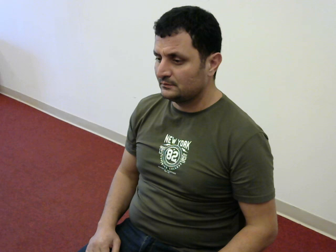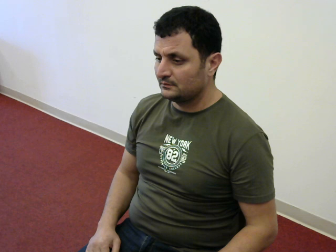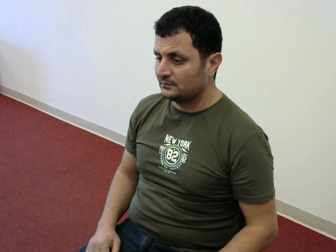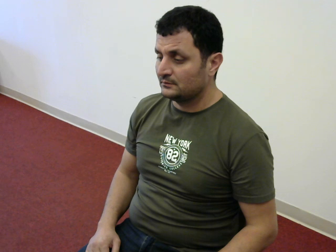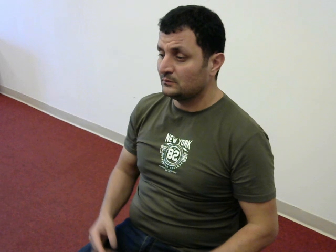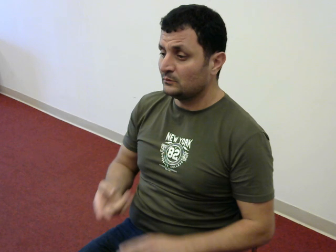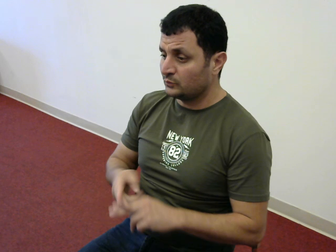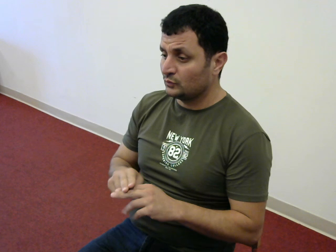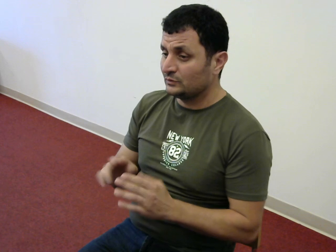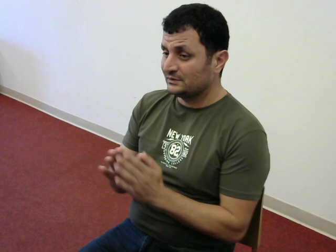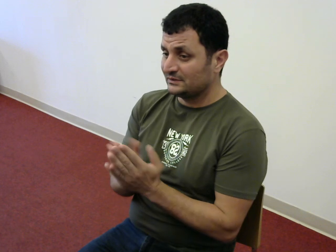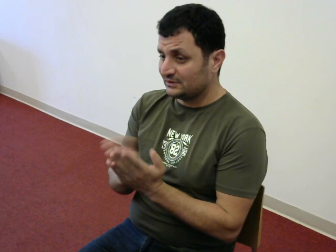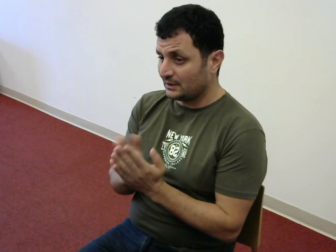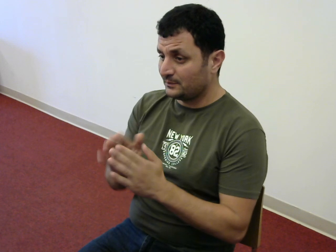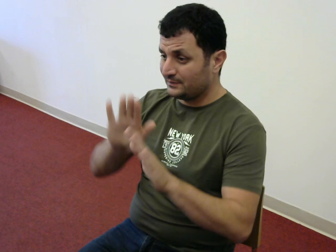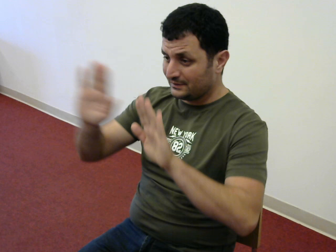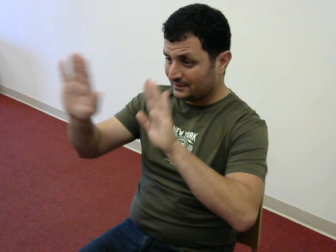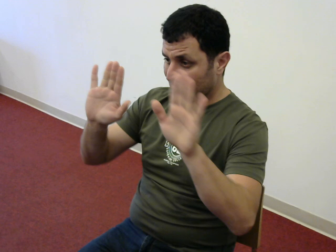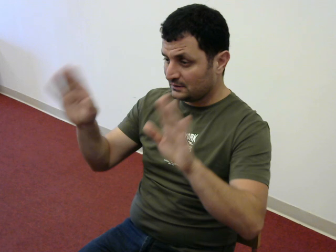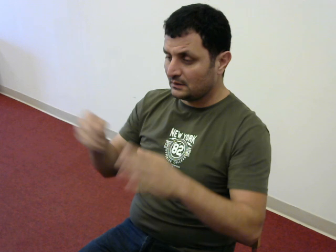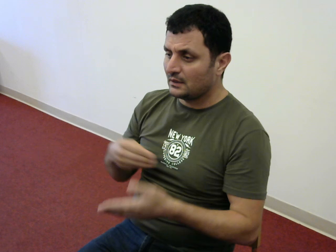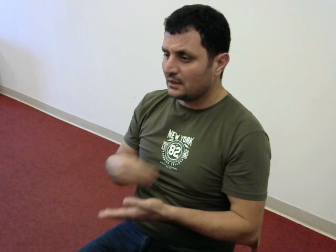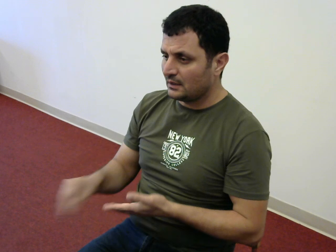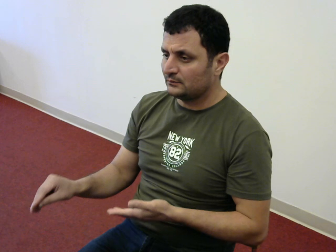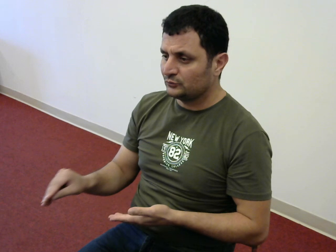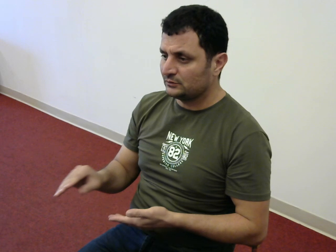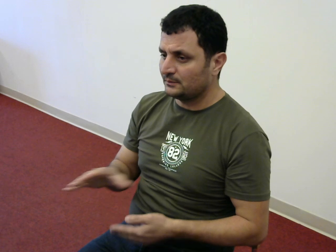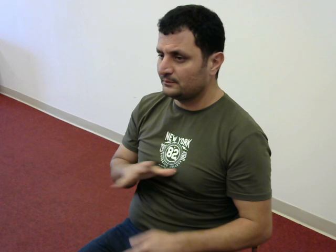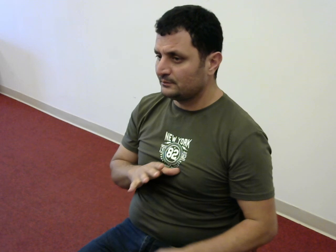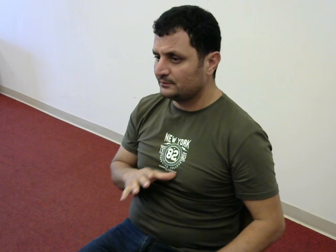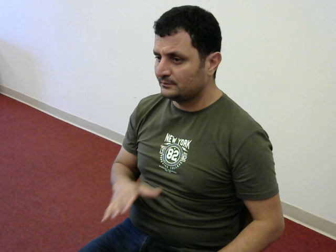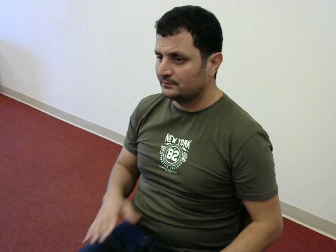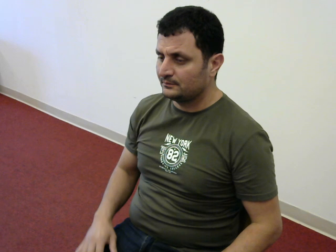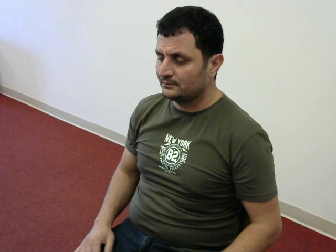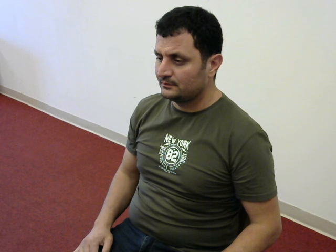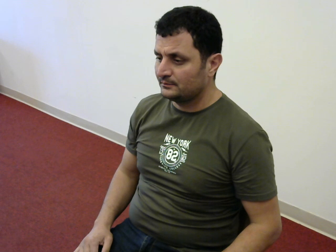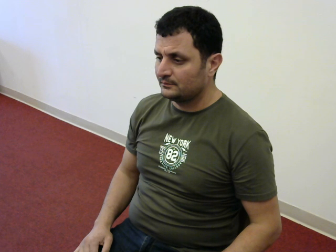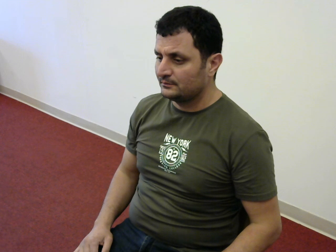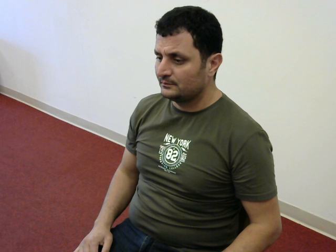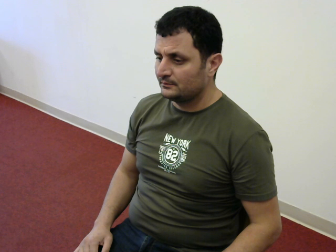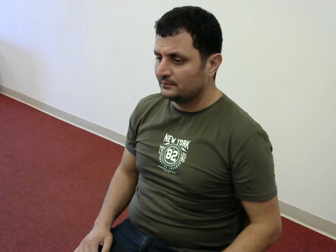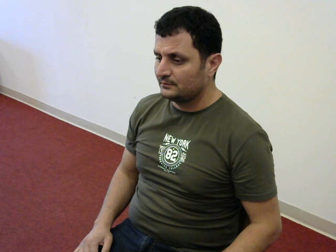Bu kitabları sərgidən almışam